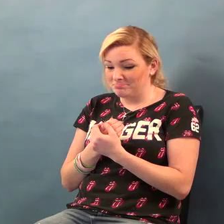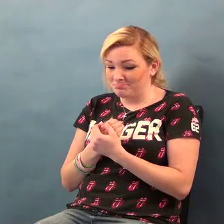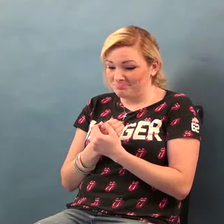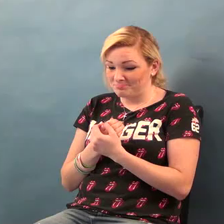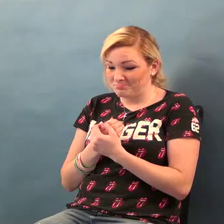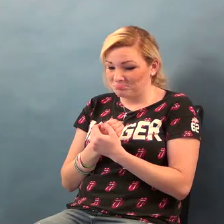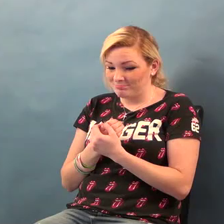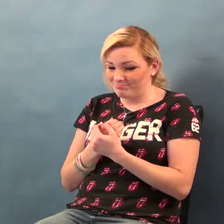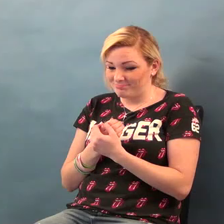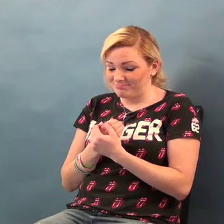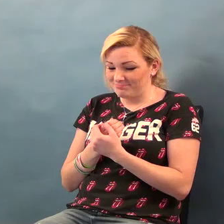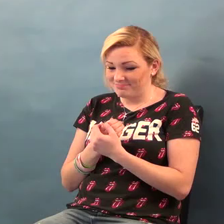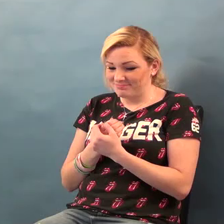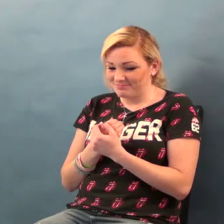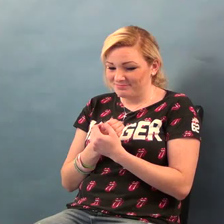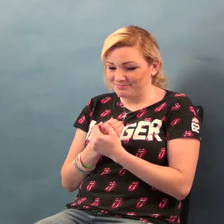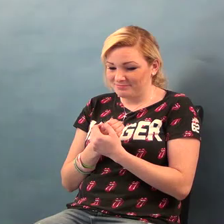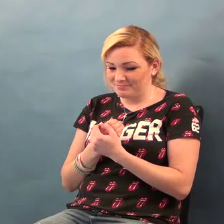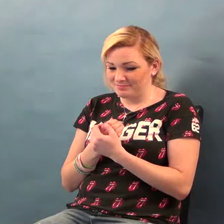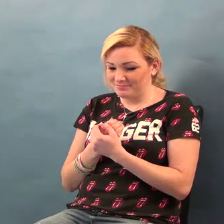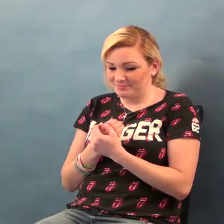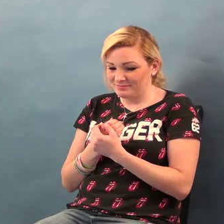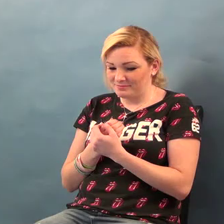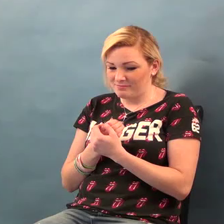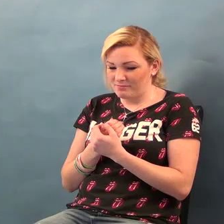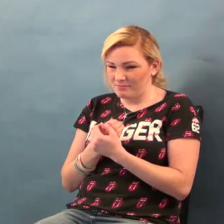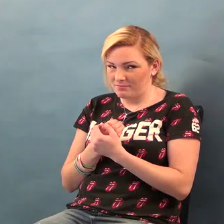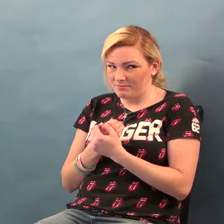Widzę, że możemy się umówić dwudziestego trzeciego lutego na cały dzień.